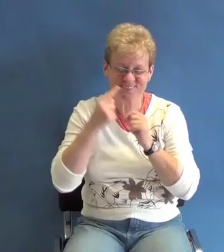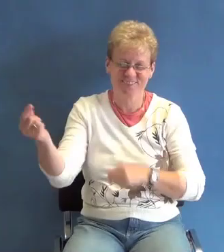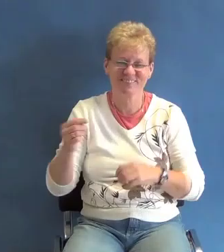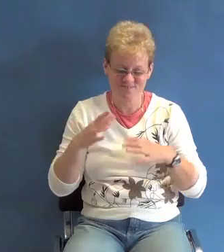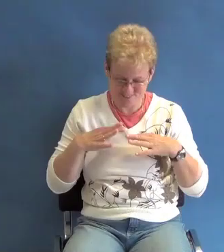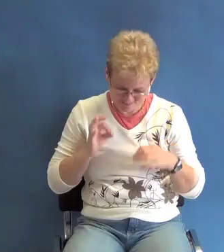Wolne, dobrze.